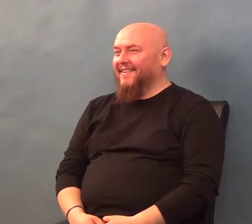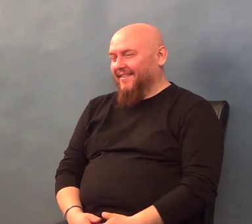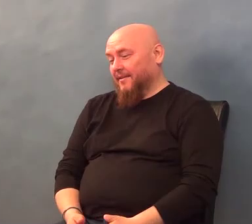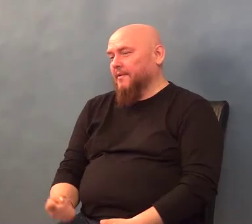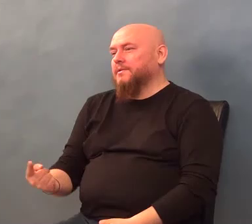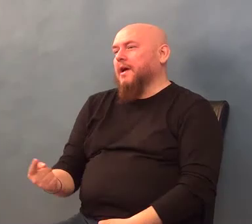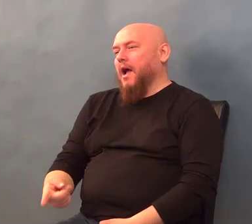Zakaz jest.